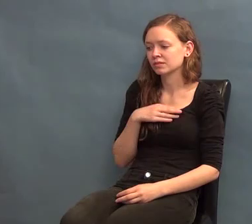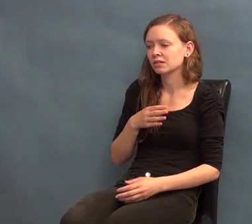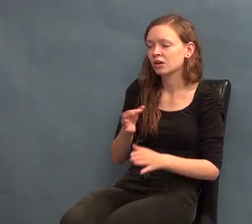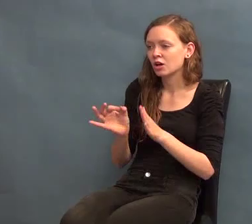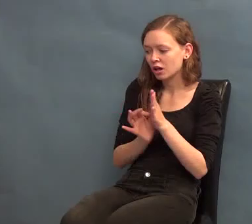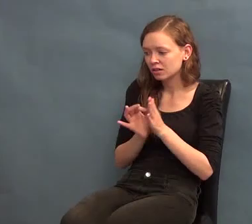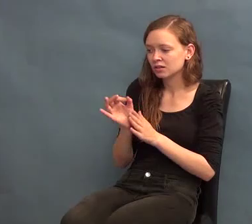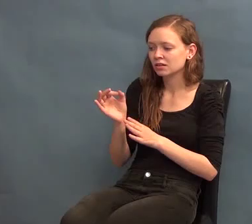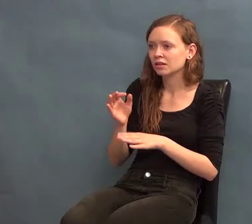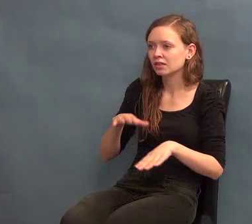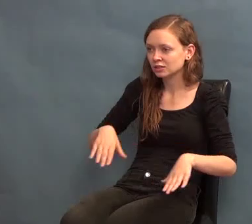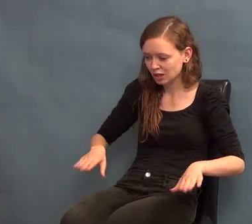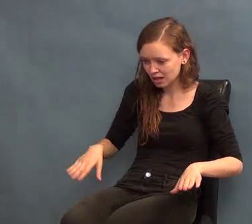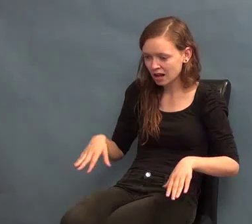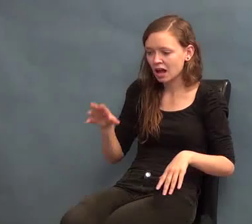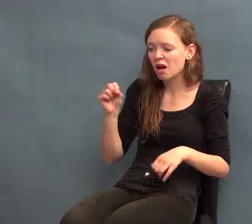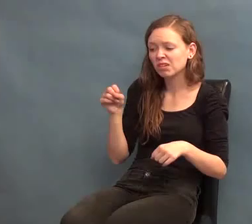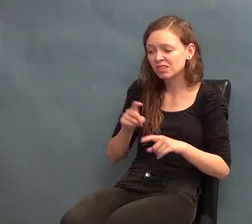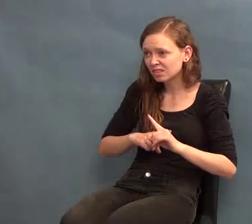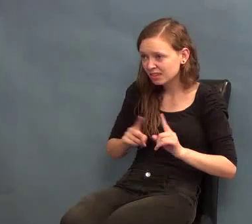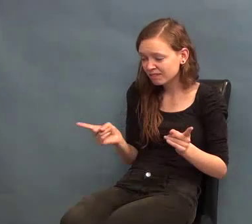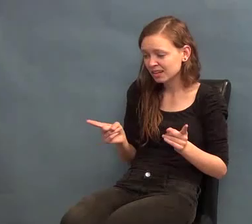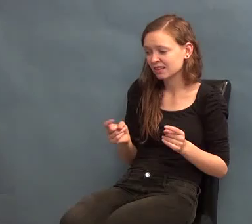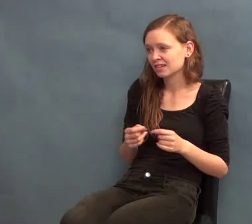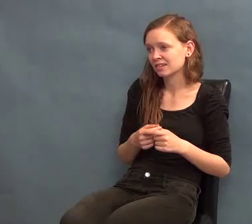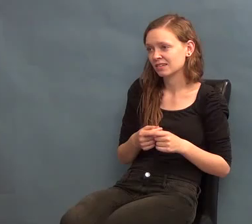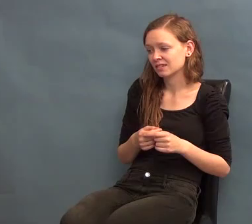Można na rolkach i na deskorolce, ale motorem nie wolno.